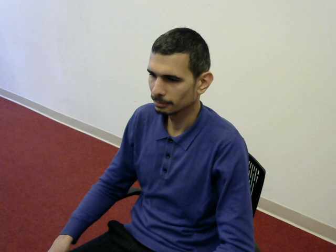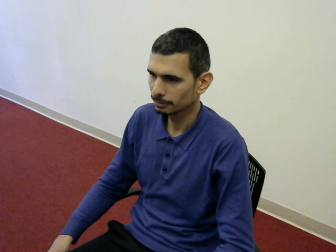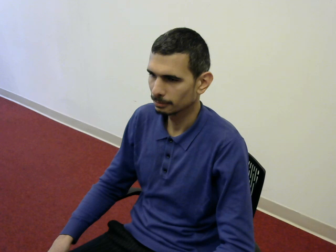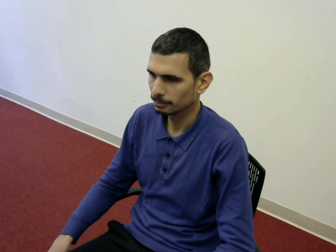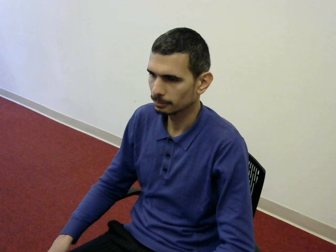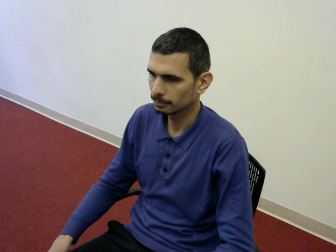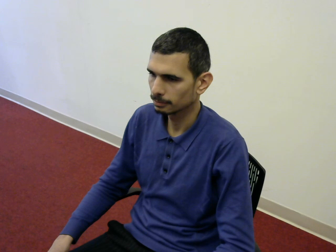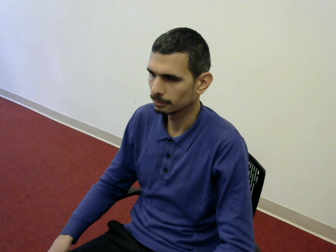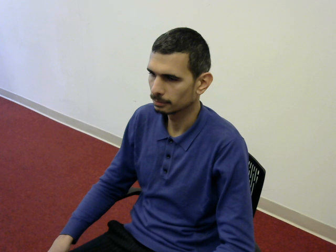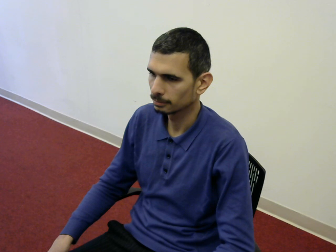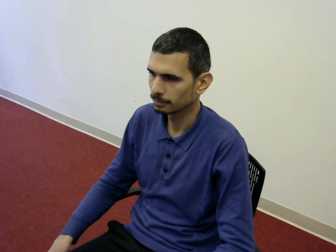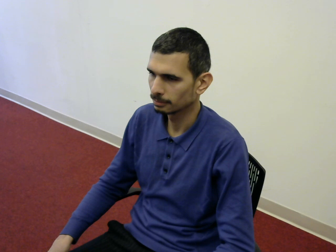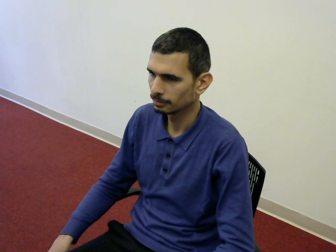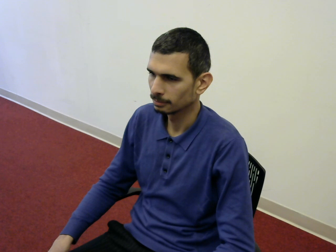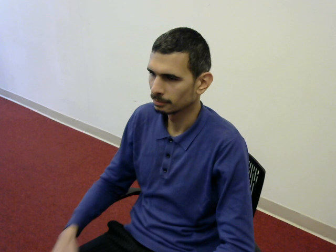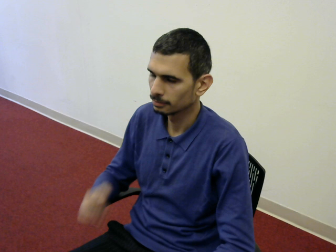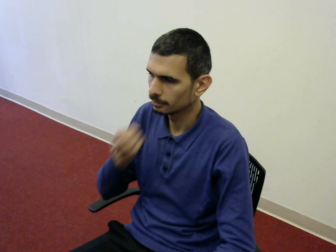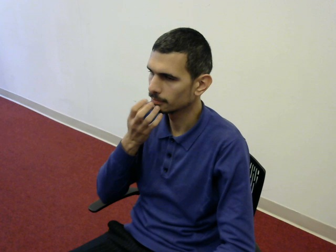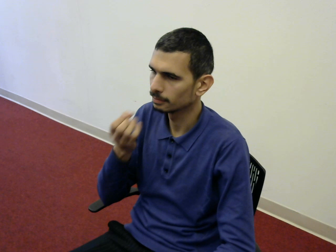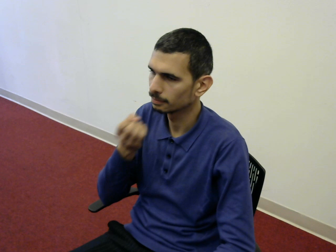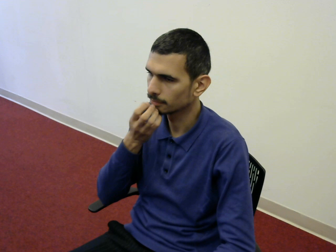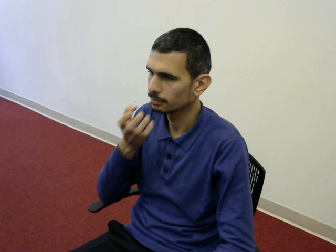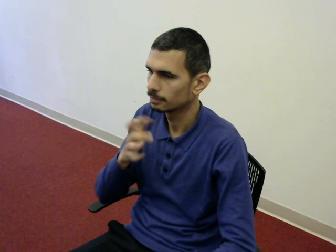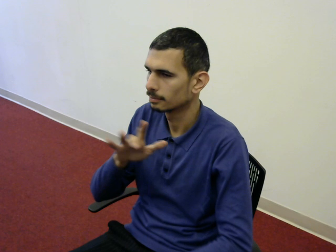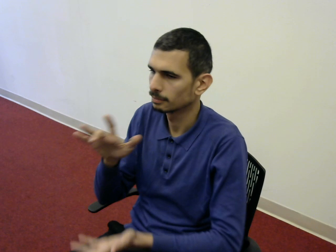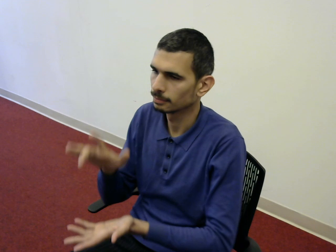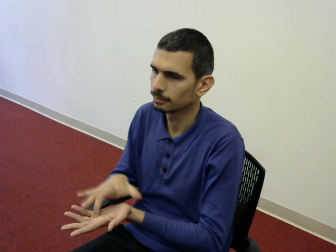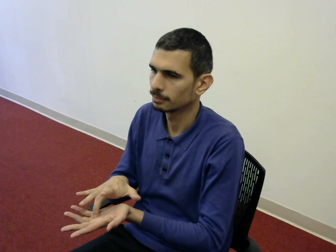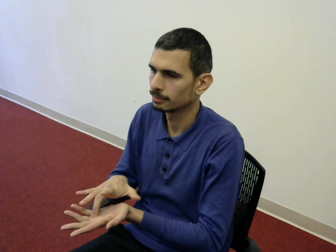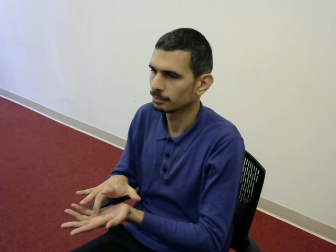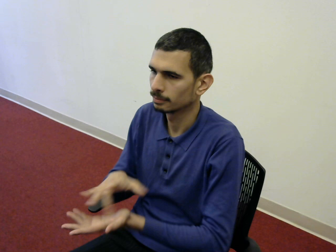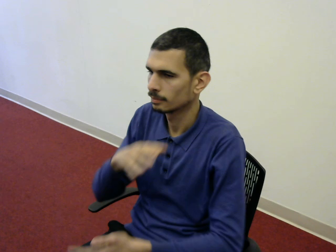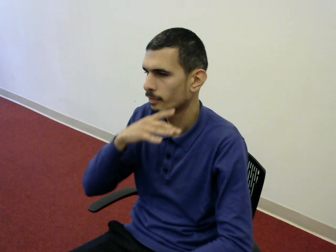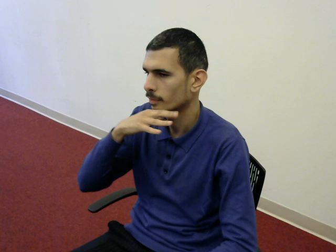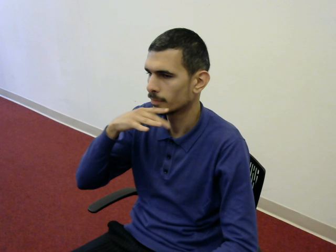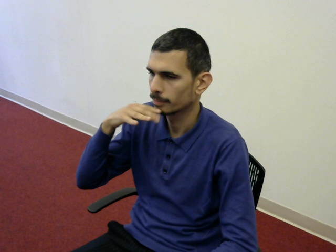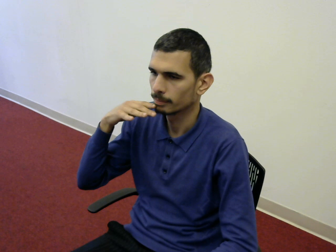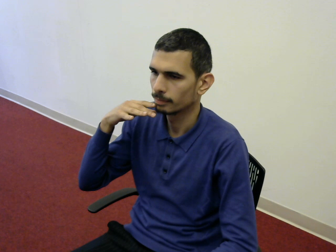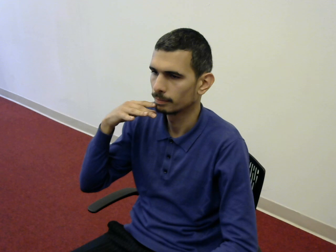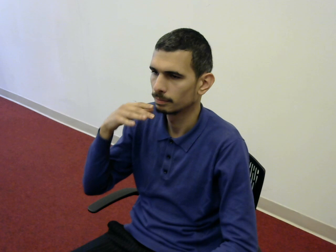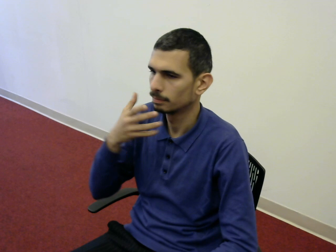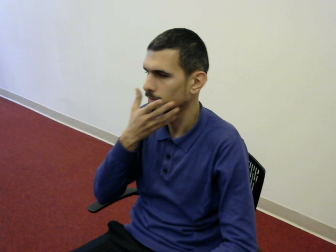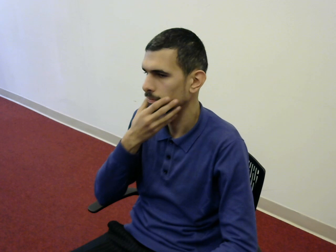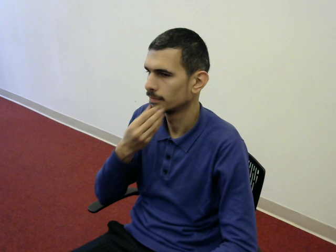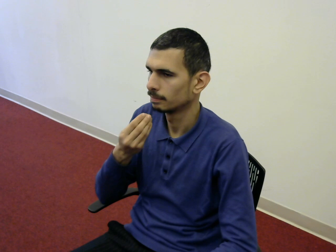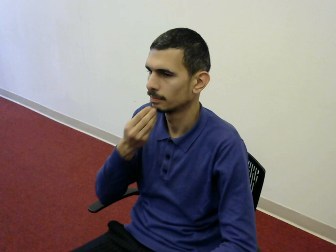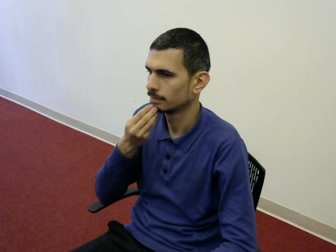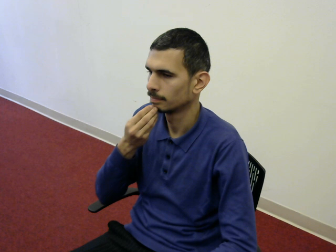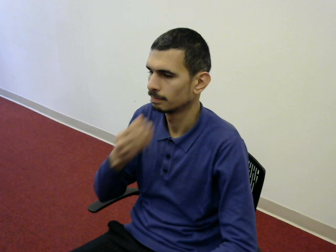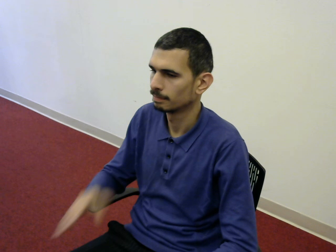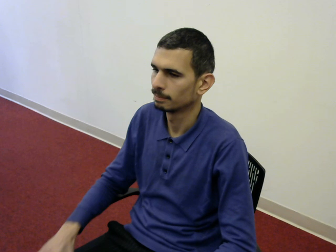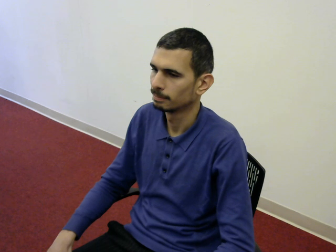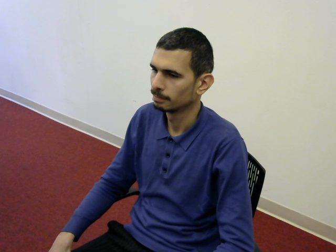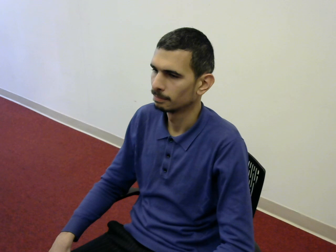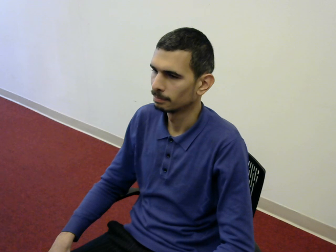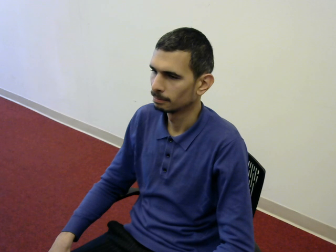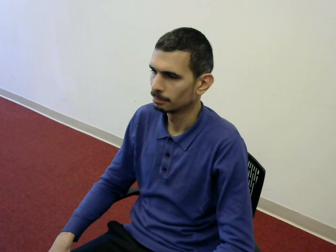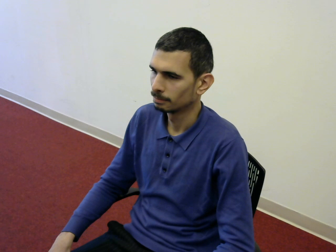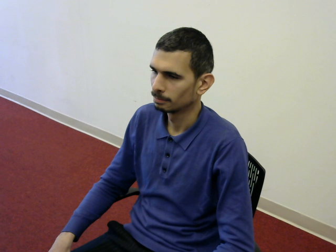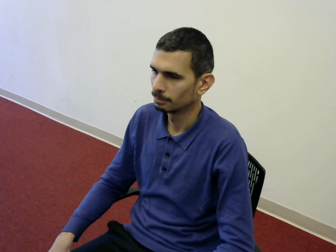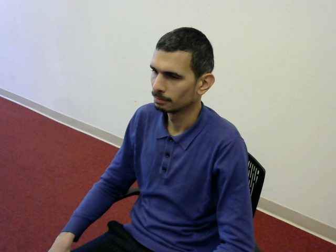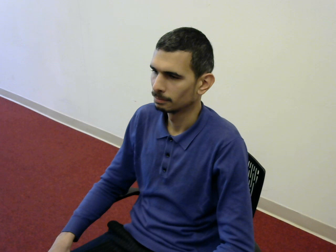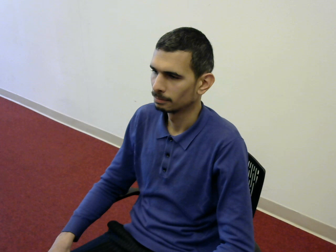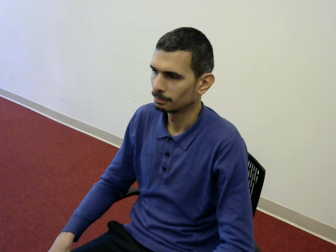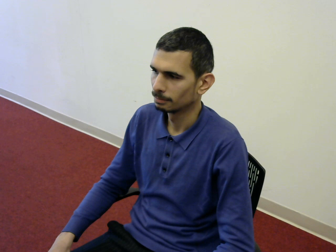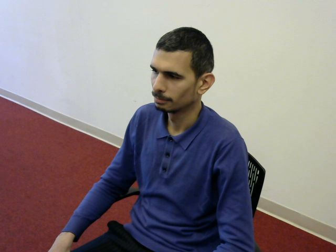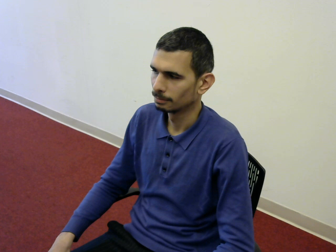Bakı şəhəri çox gözəldir